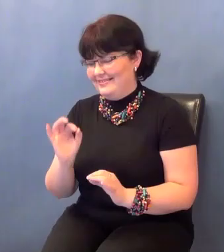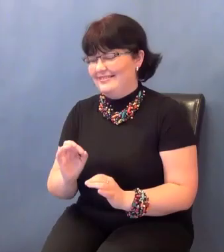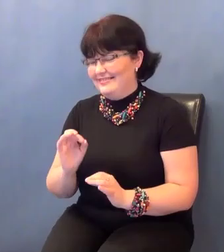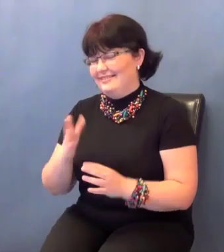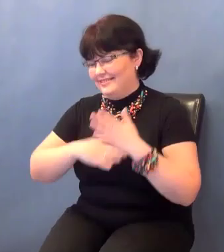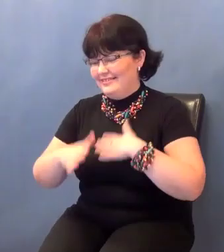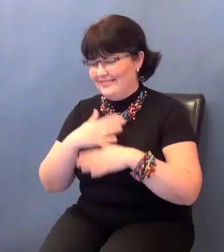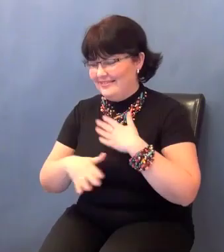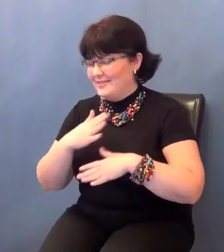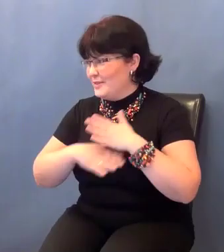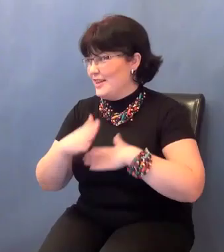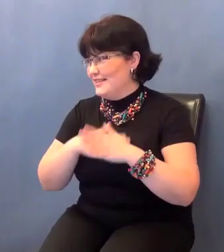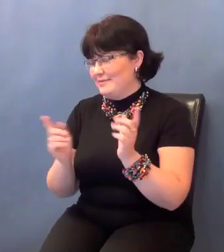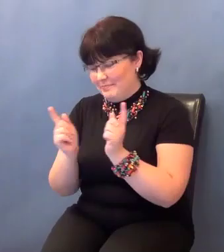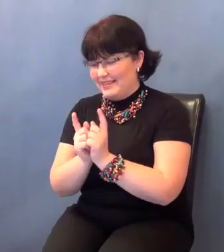Cieszę się, że się spotkamy.